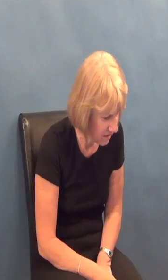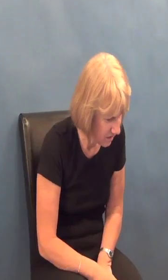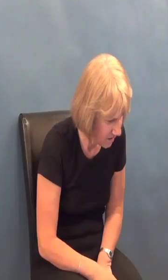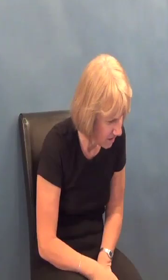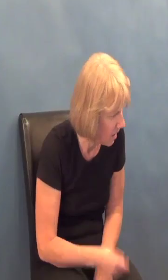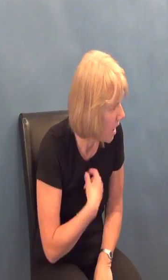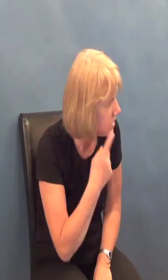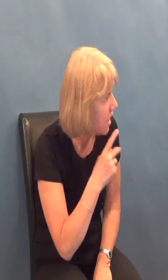Myślałam, że to kret.